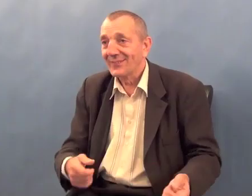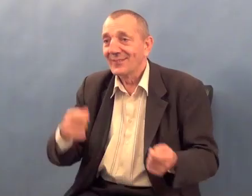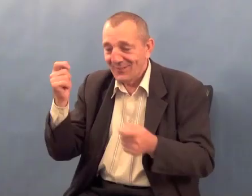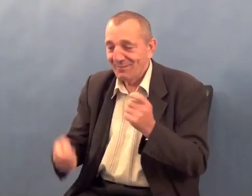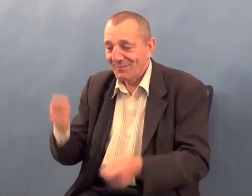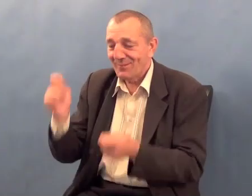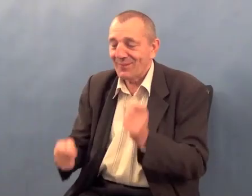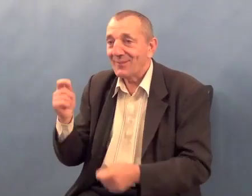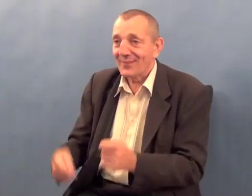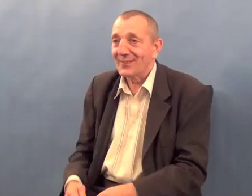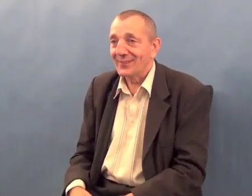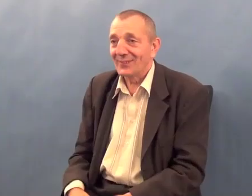Przenosi, gra na nim.